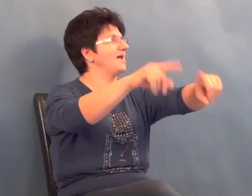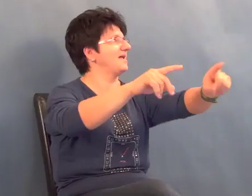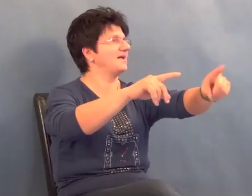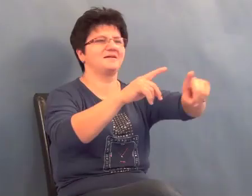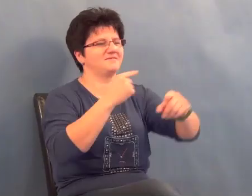Ale...